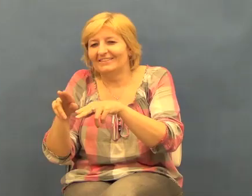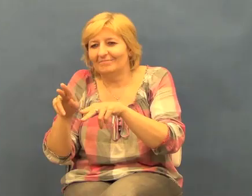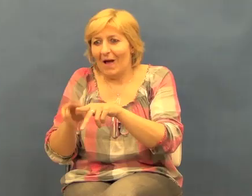Zjawił się policjant.